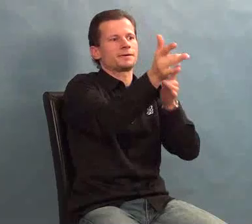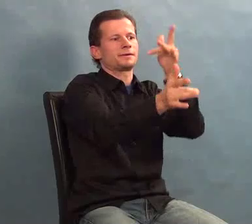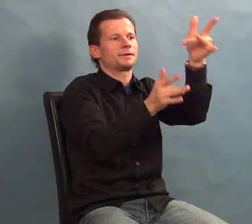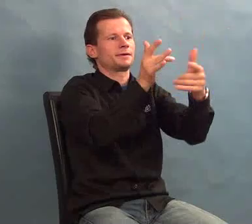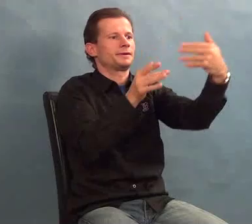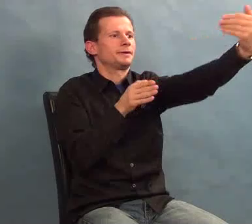Zbliżają się do siebie.